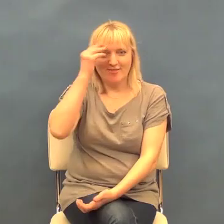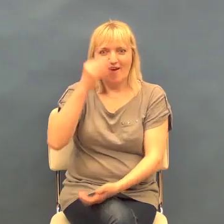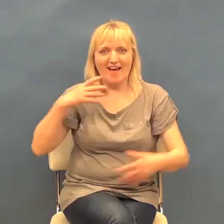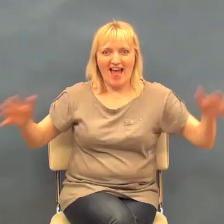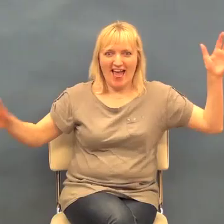Myśli, że to duch.